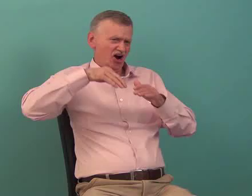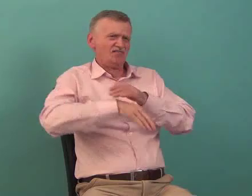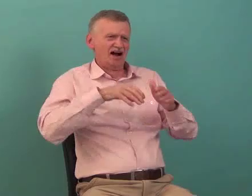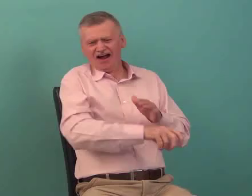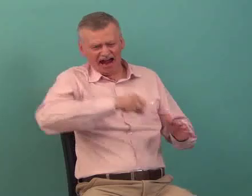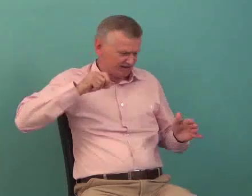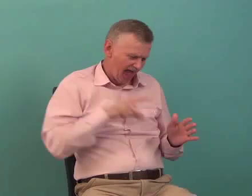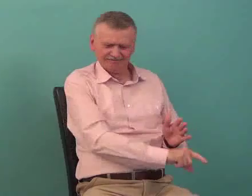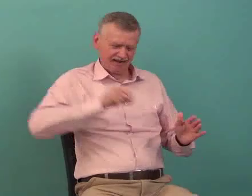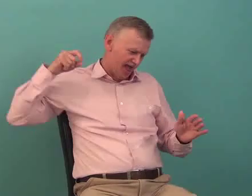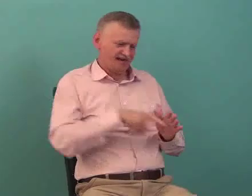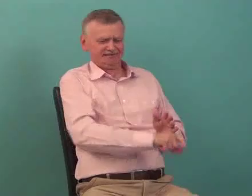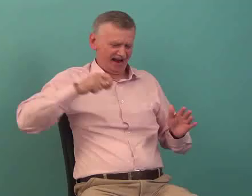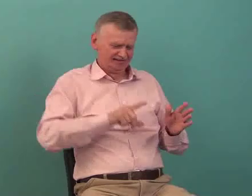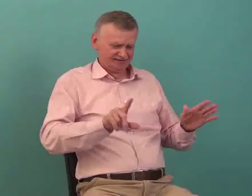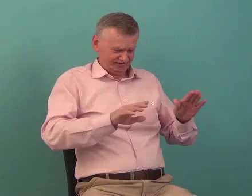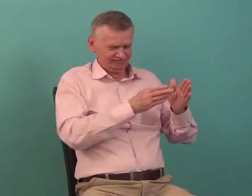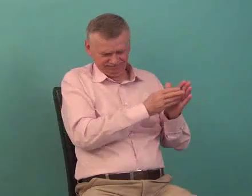Wyjmuje je dziobem kilka razy.